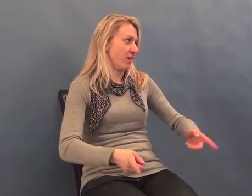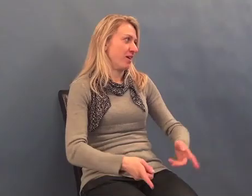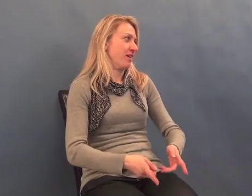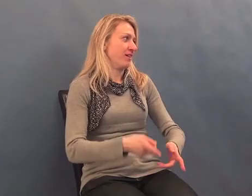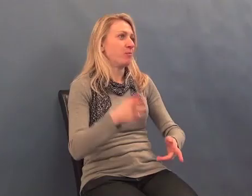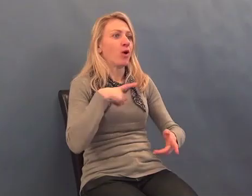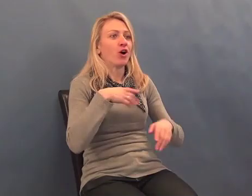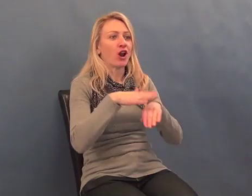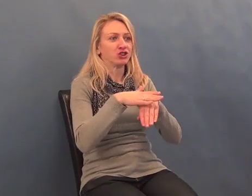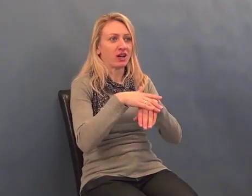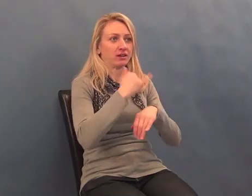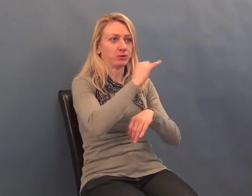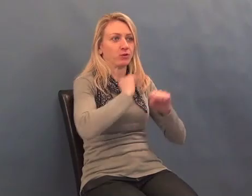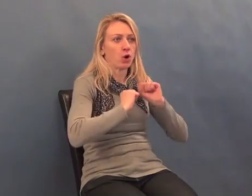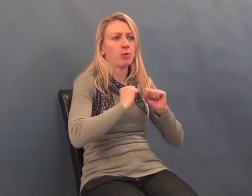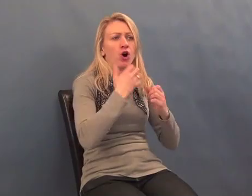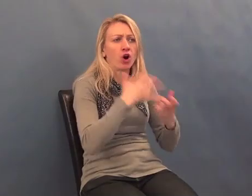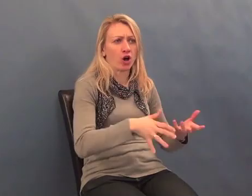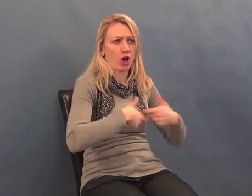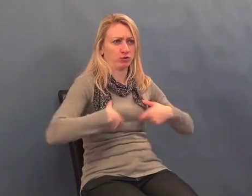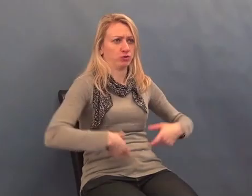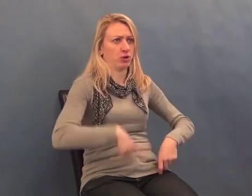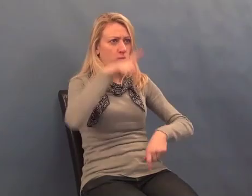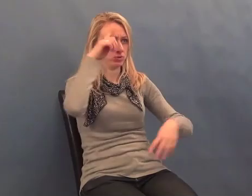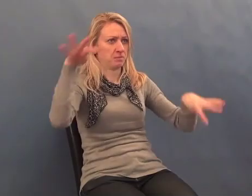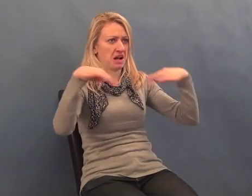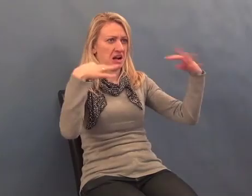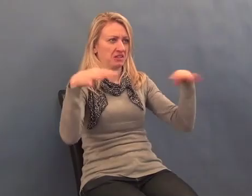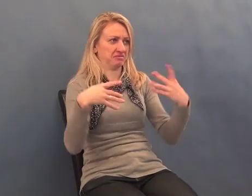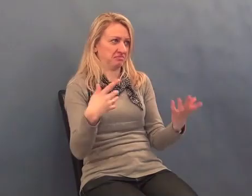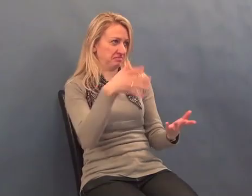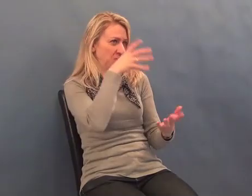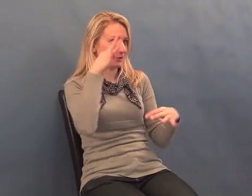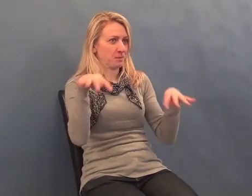Koleżanka pojechała do Włoch, było gorąco, miała bikini, ludzie dziwnie na nią patrzyli.